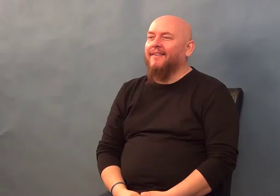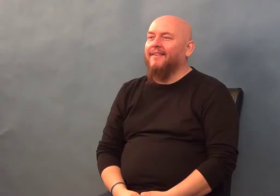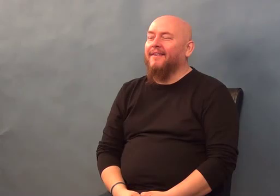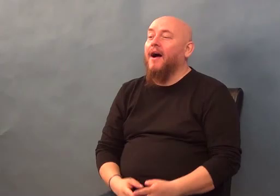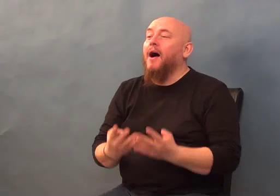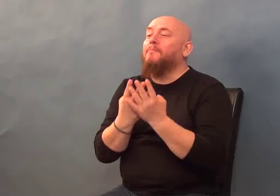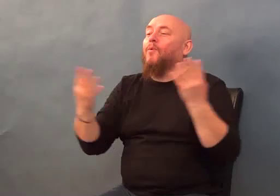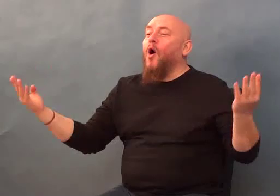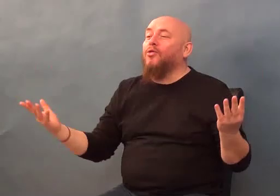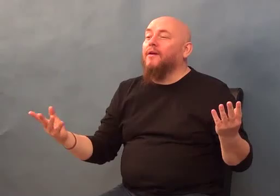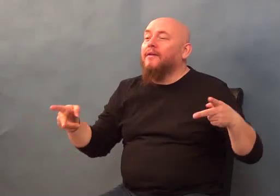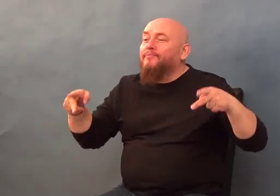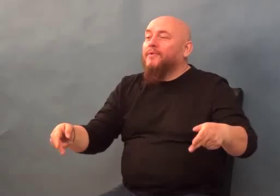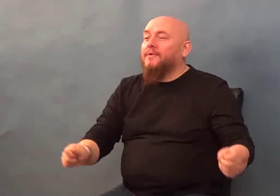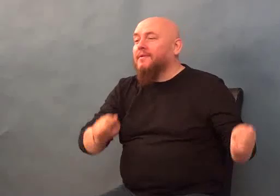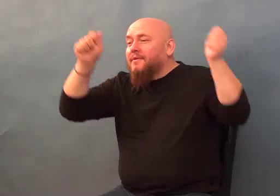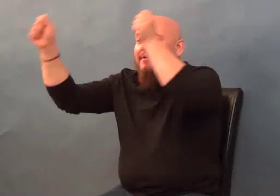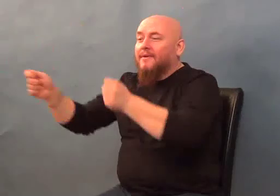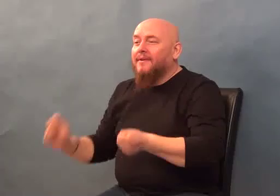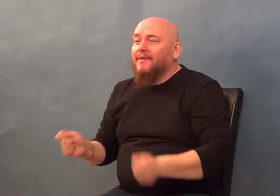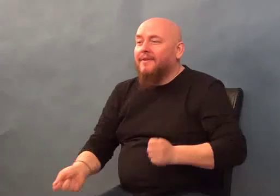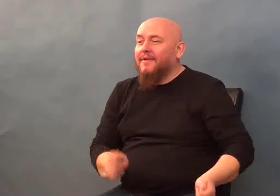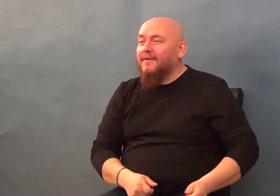Wycięło kawałek płotu, zaniosło do domu i grało na nim jak na cymbałkach.